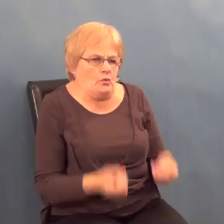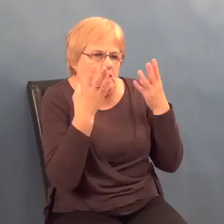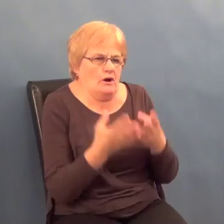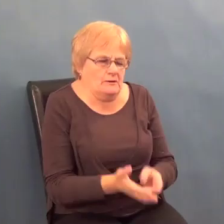Duch.